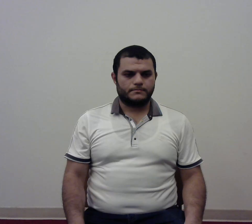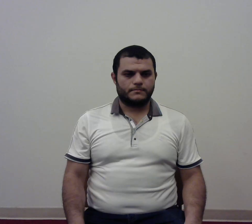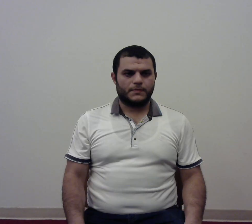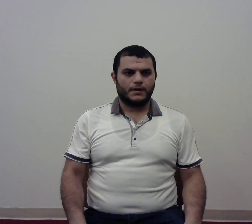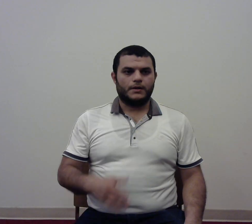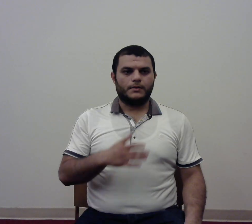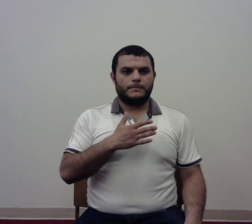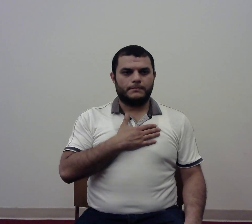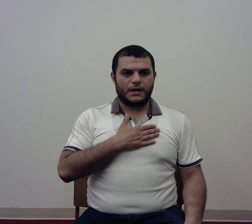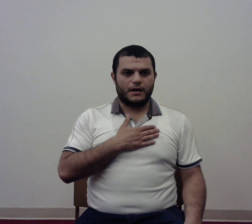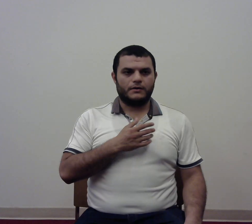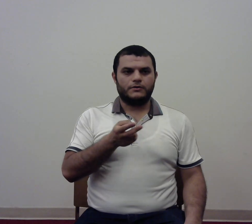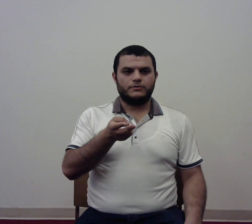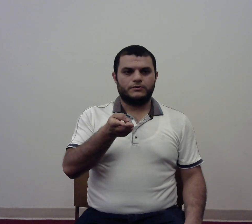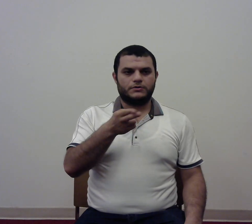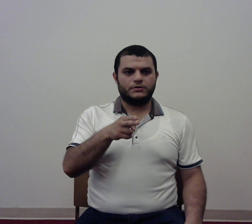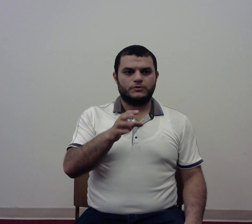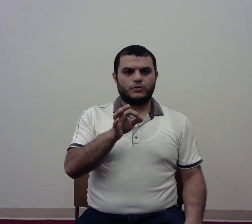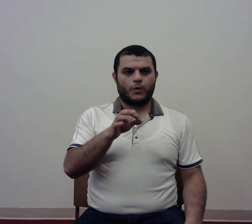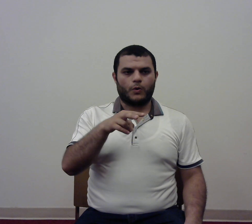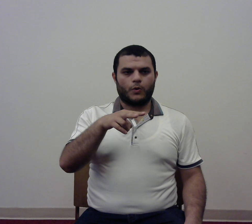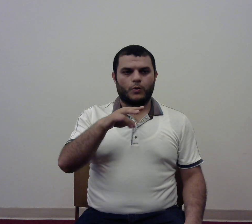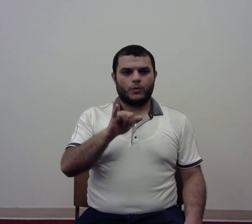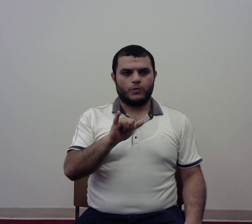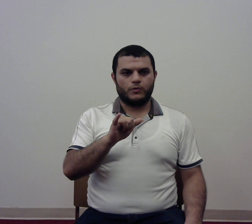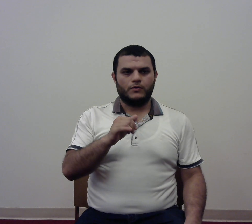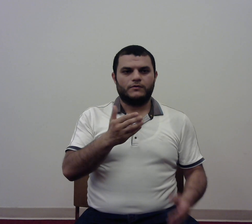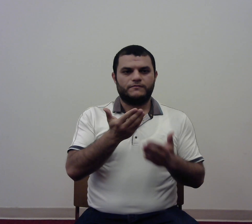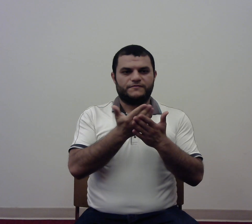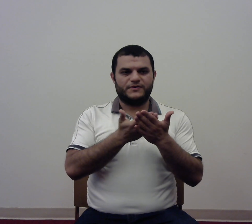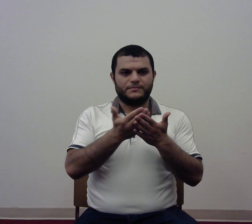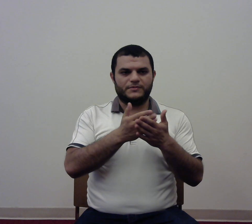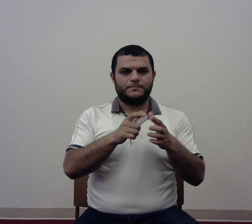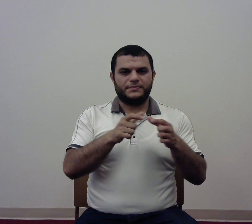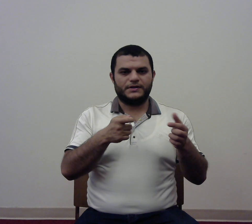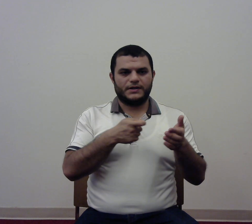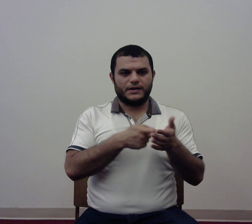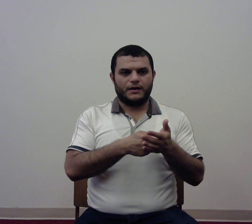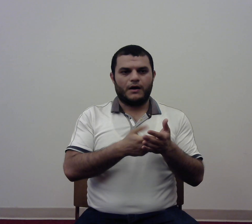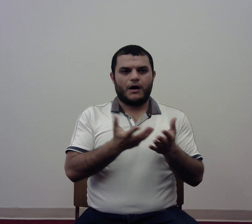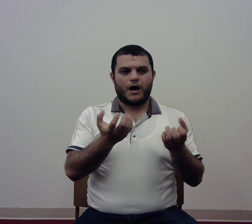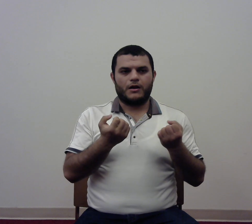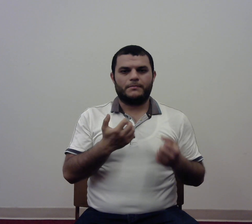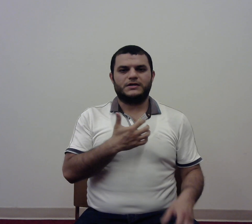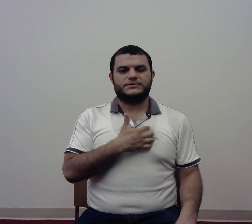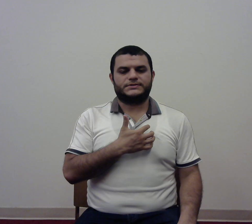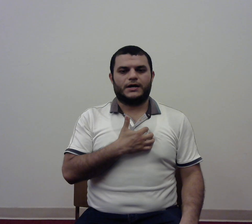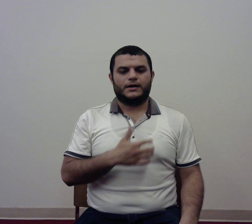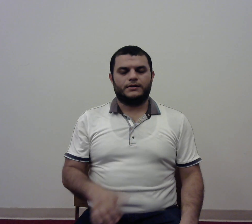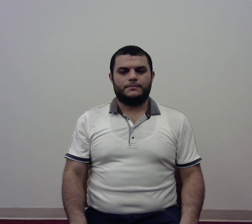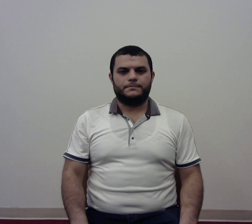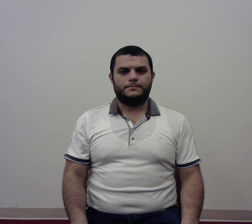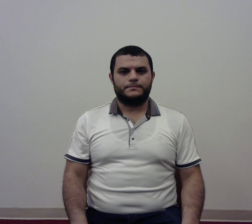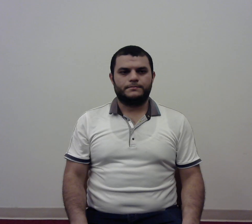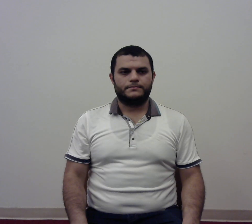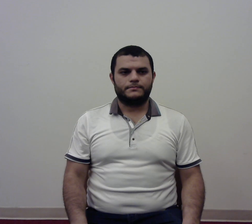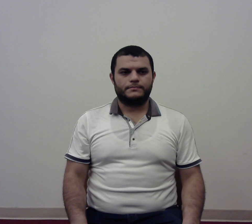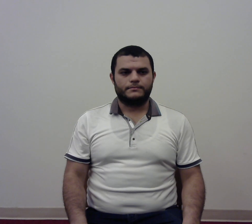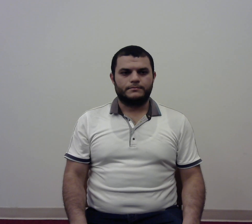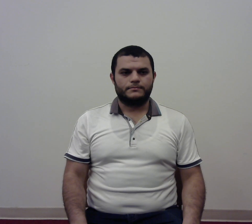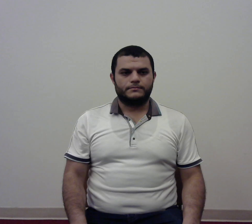Mən "Dolu" filminə bilet almaq istəyirəm